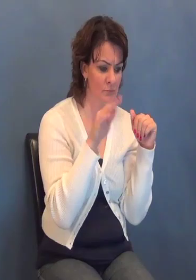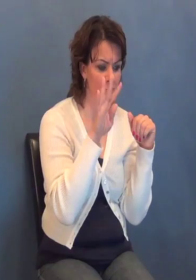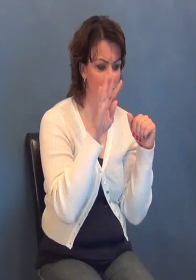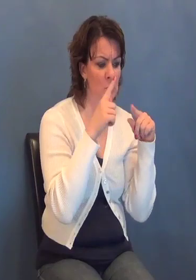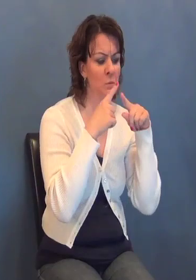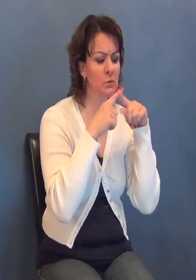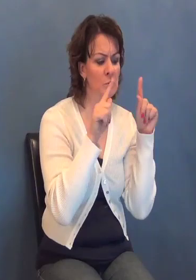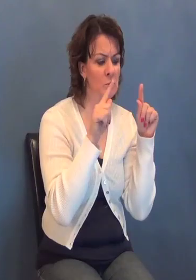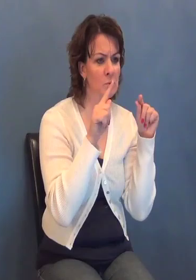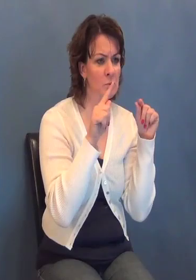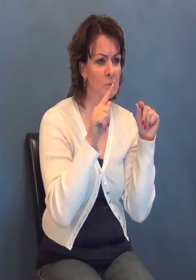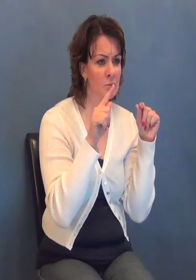Mogę o czwartej, ale krótko.